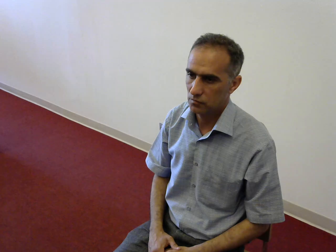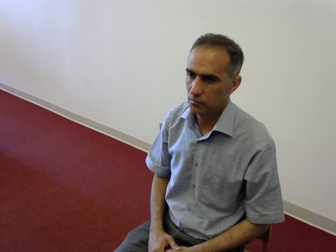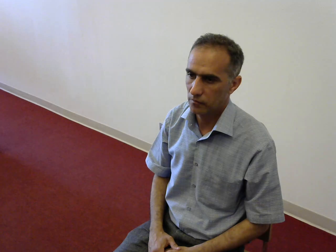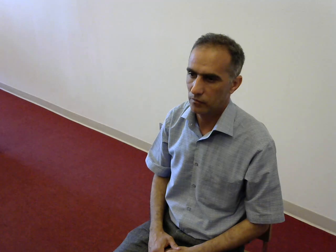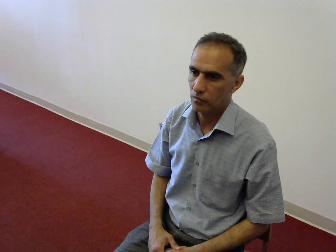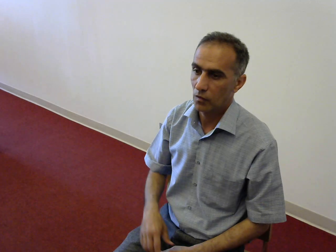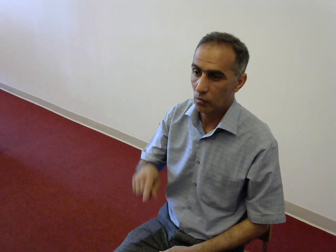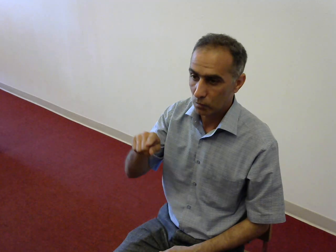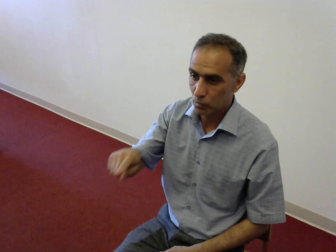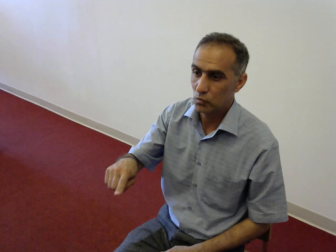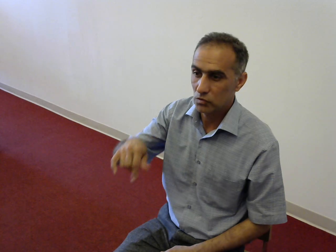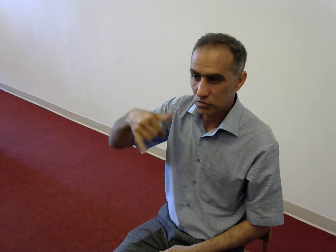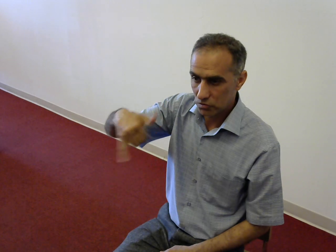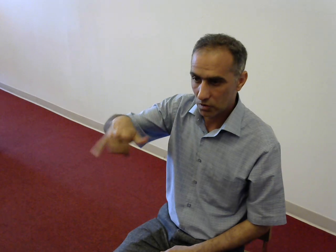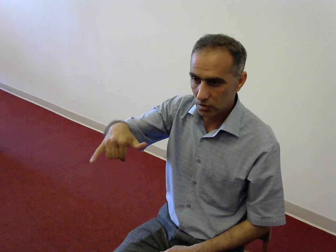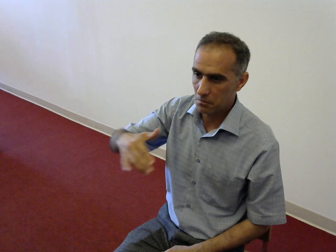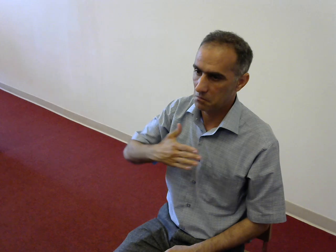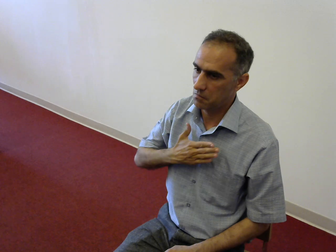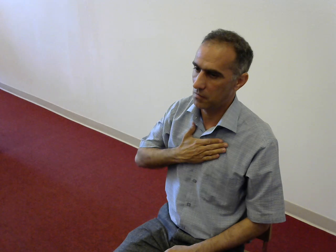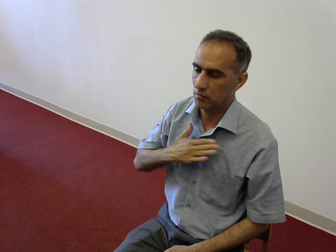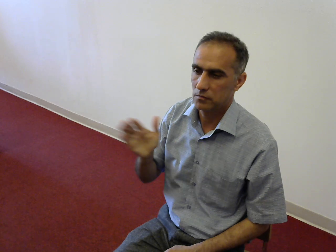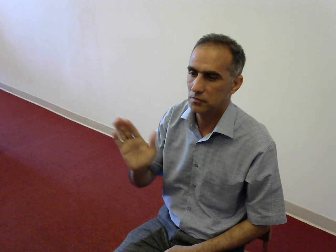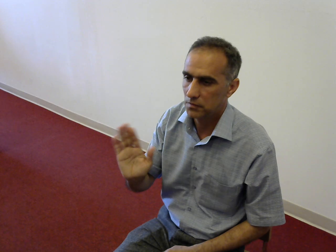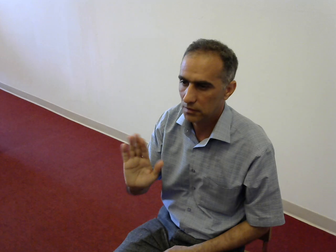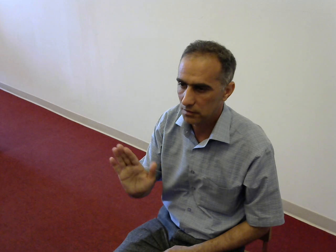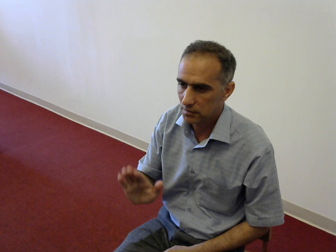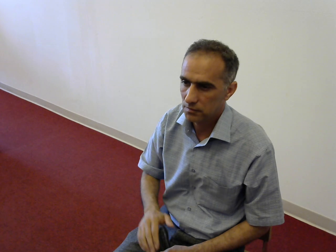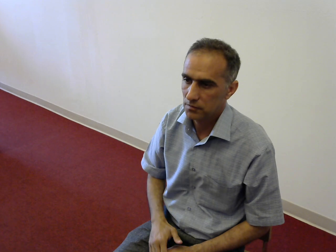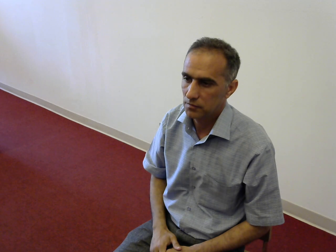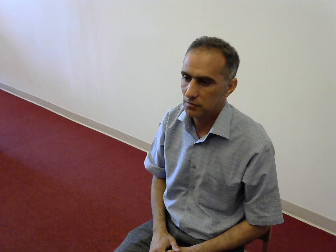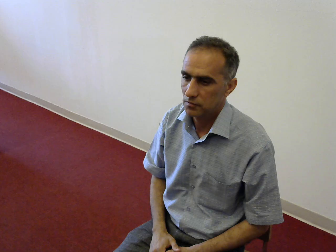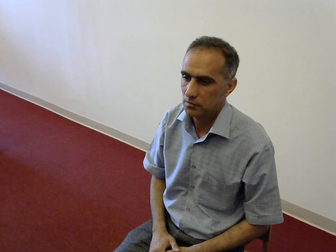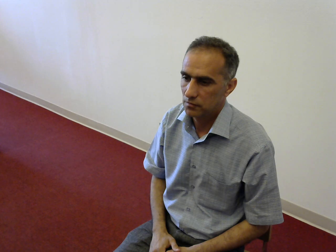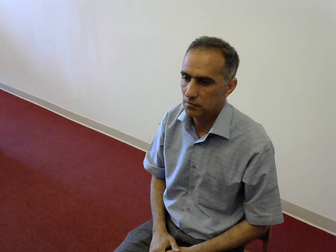Bu çanta mənim deyil